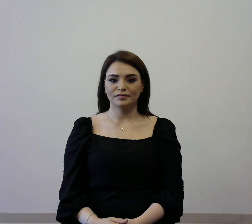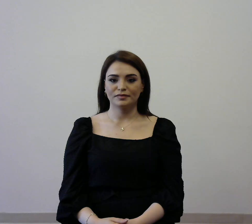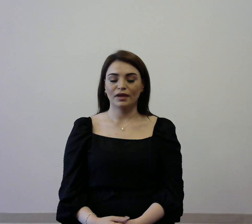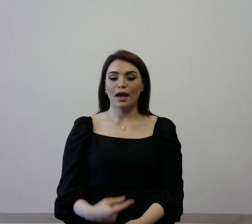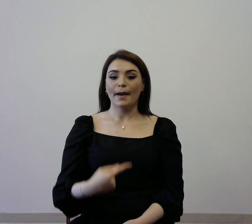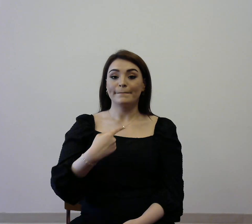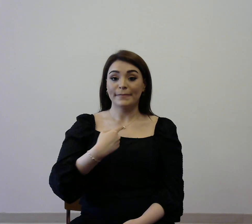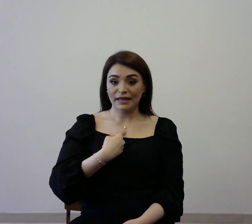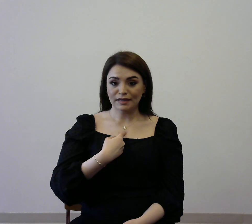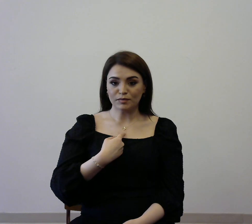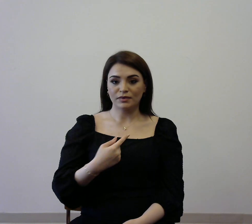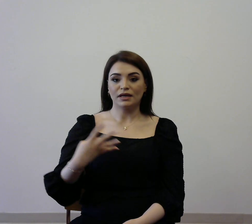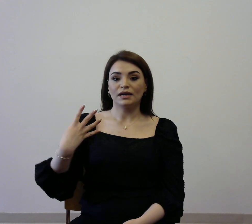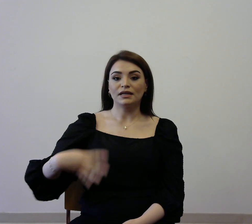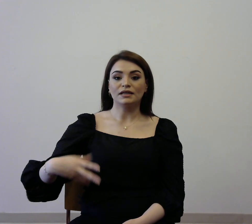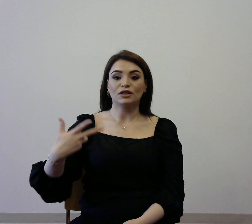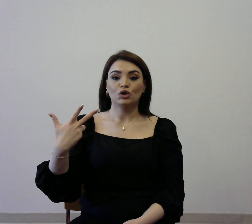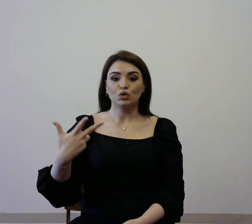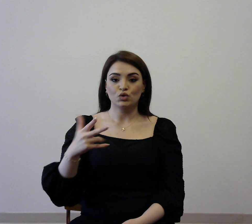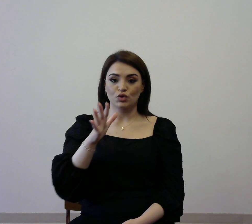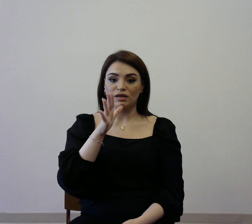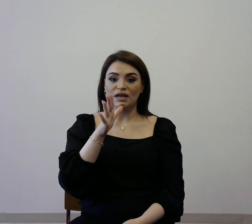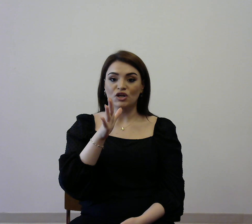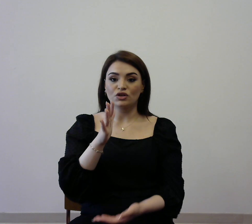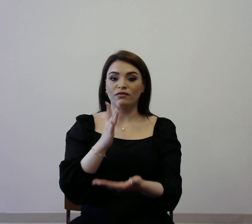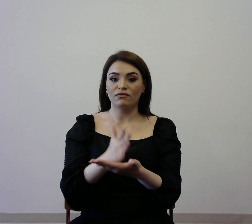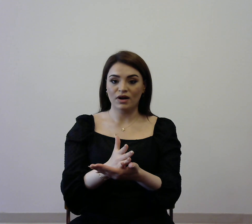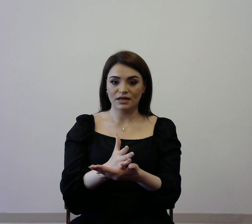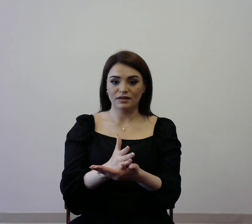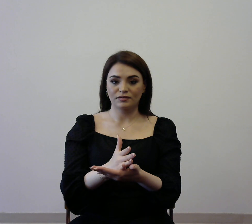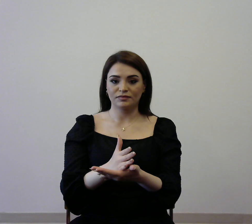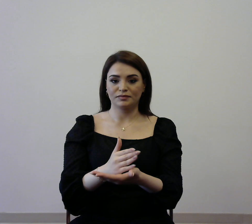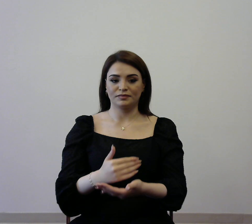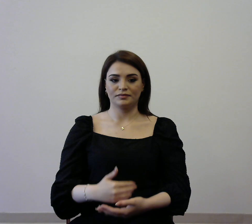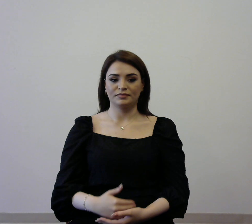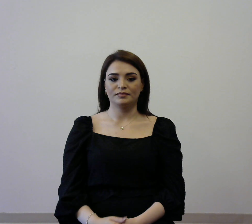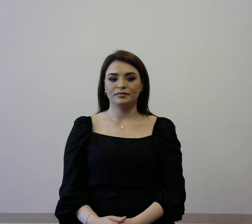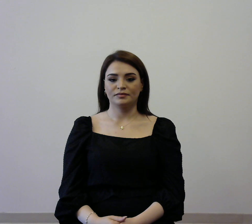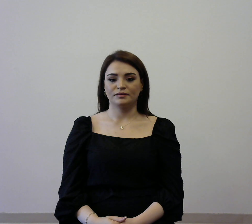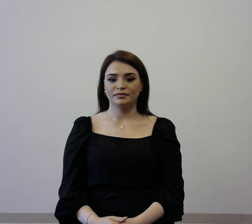Mənim 43 yaşım var